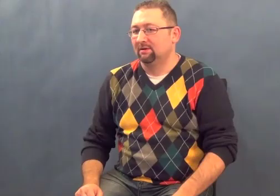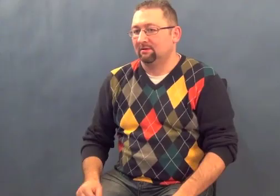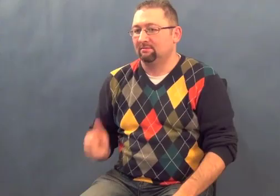Super.